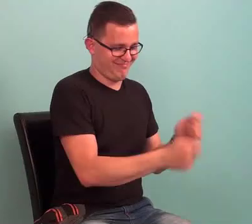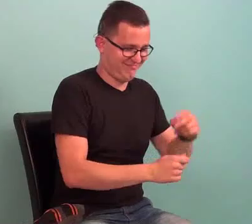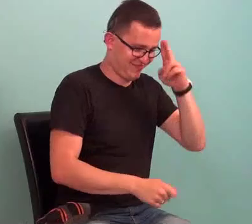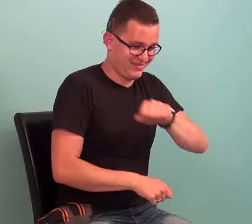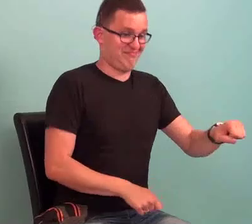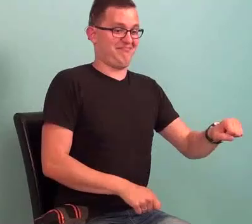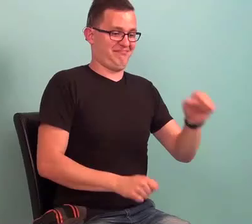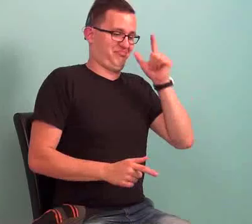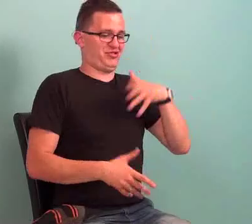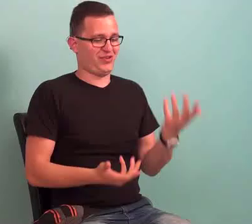Tata otworzył drzwi i bardzo się zdziwił.